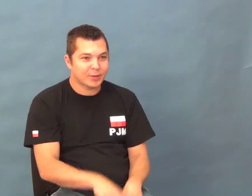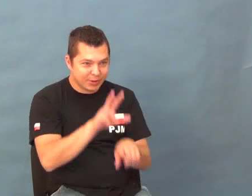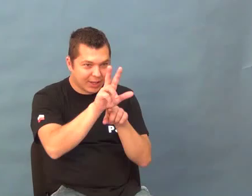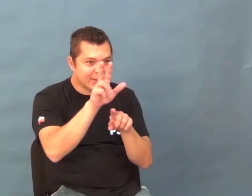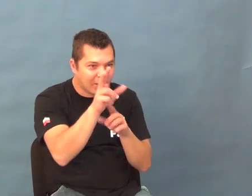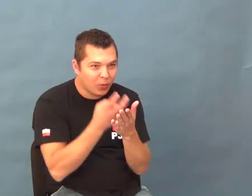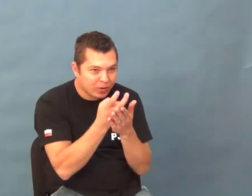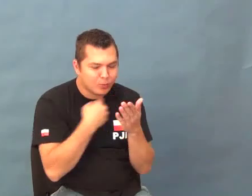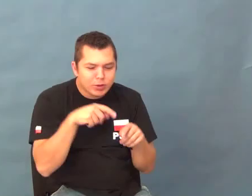Trzynastego lutego?